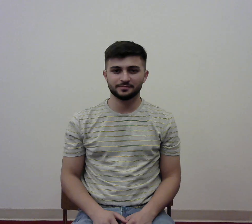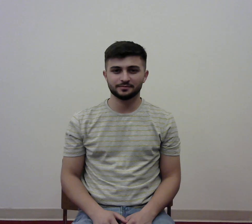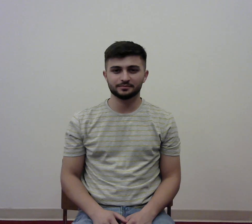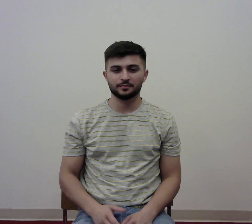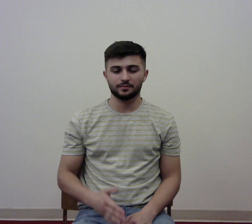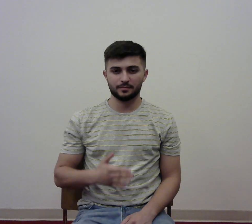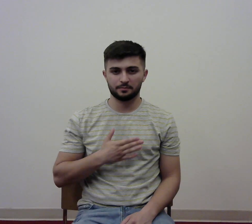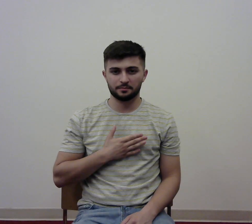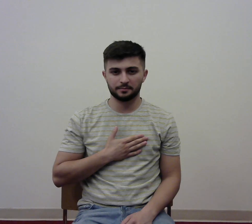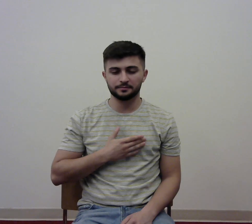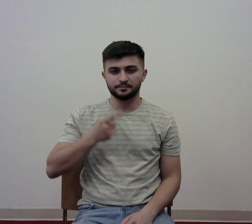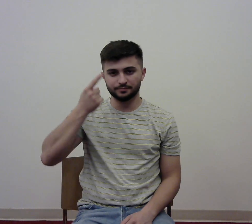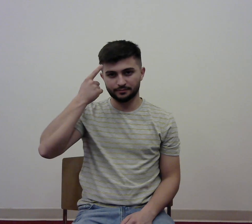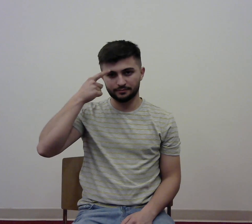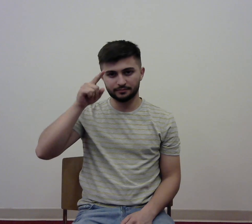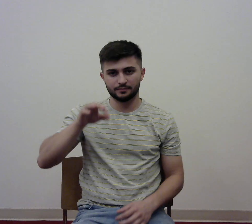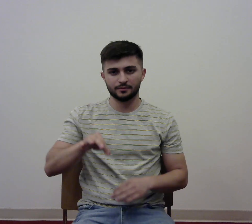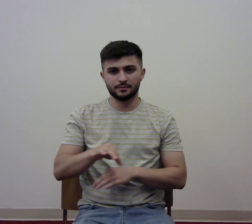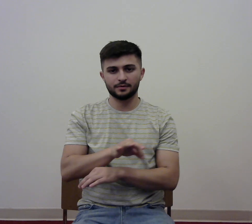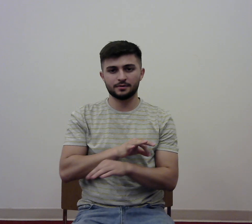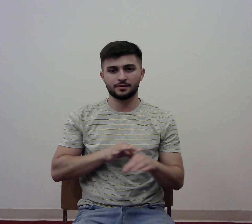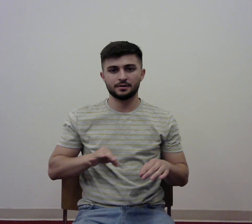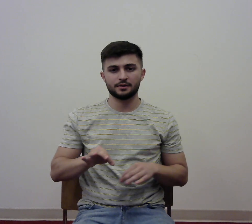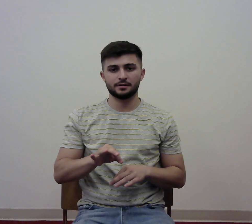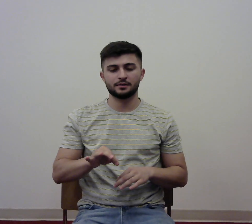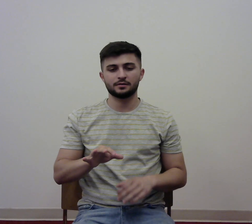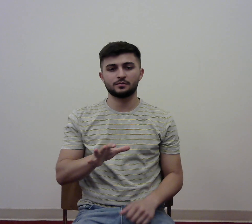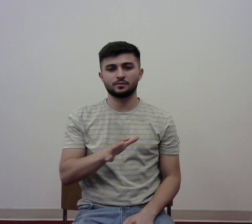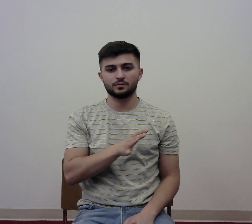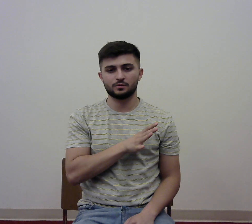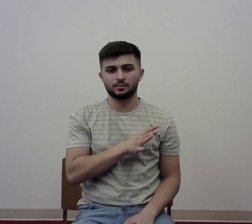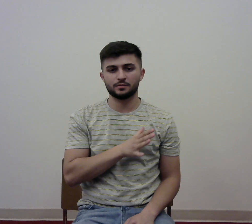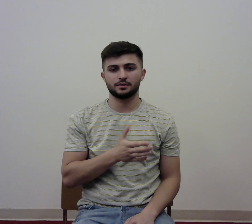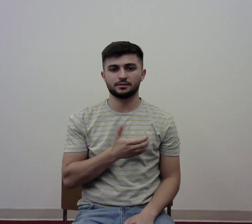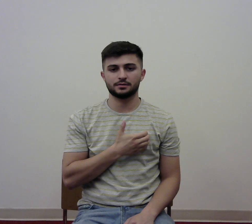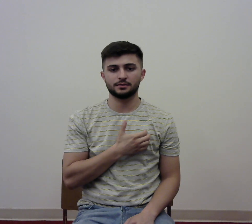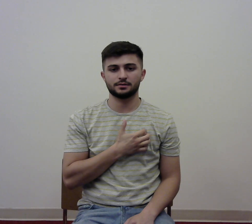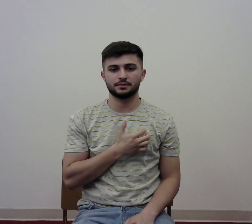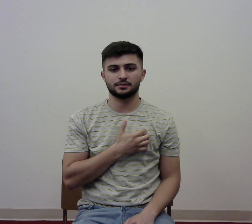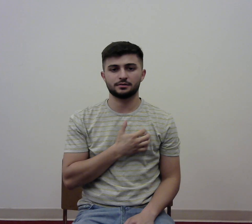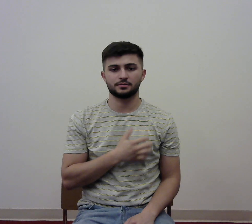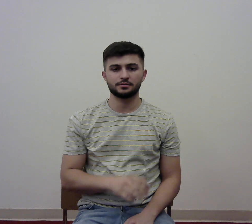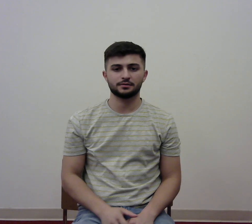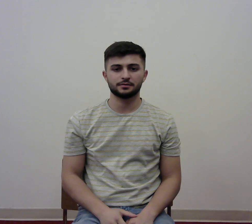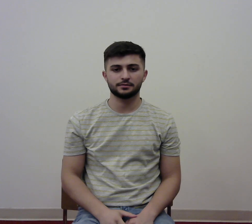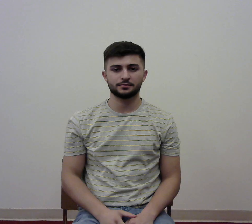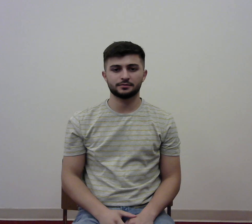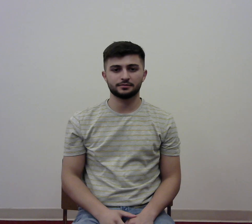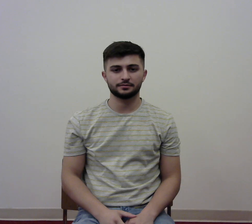Mən dizayner olmaq istəyirəm